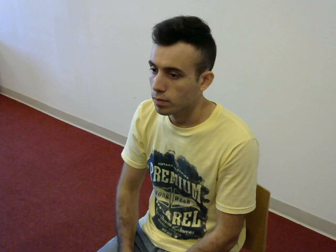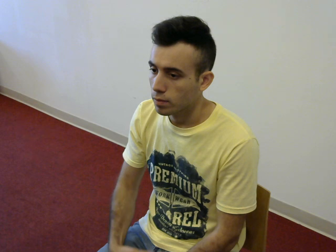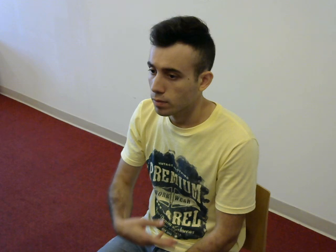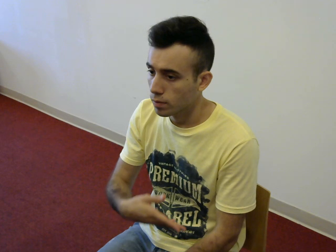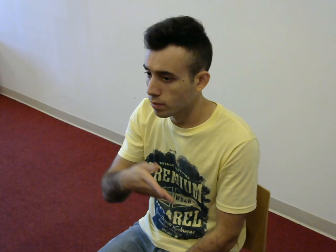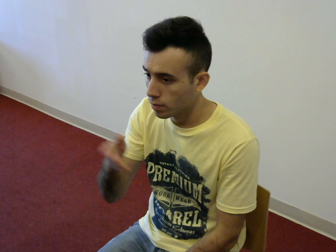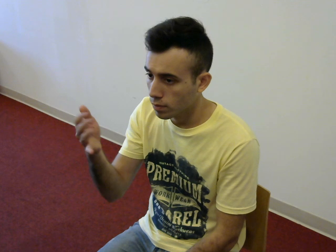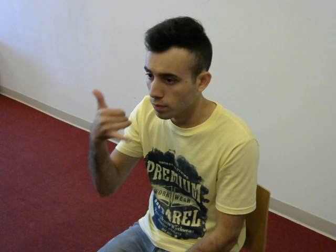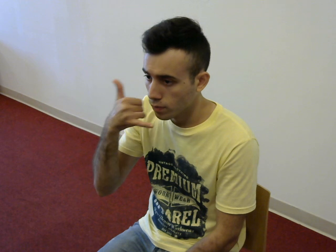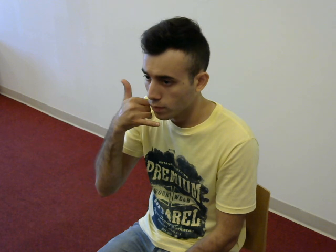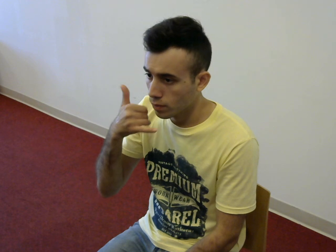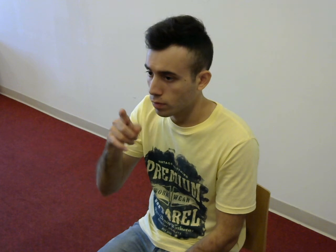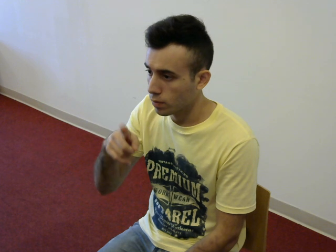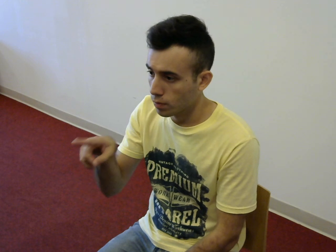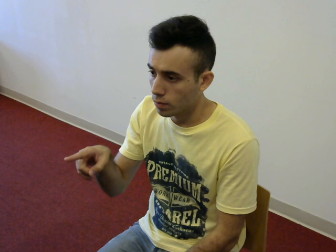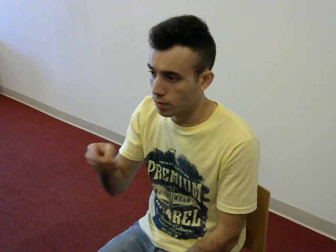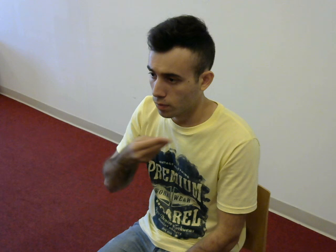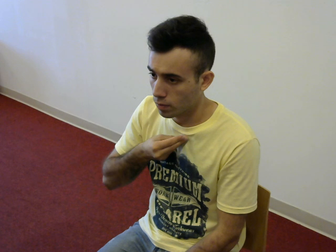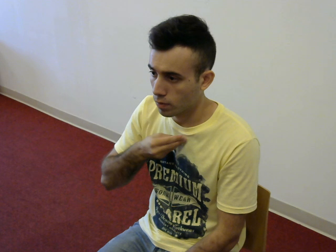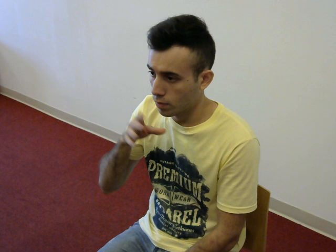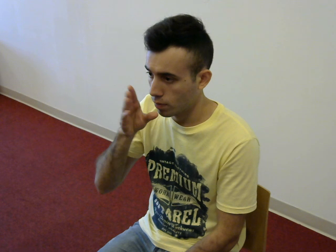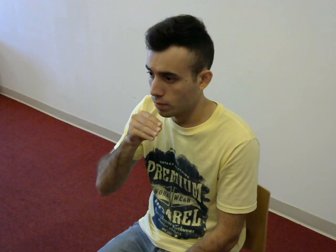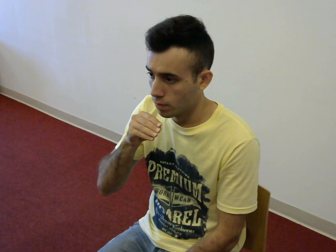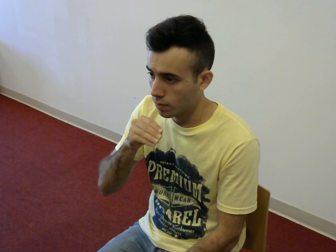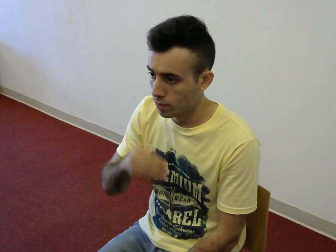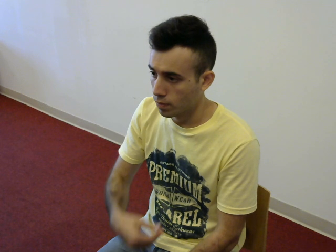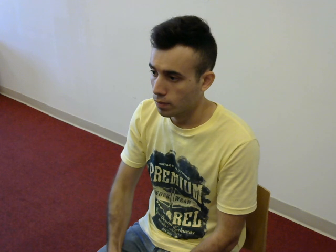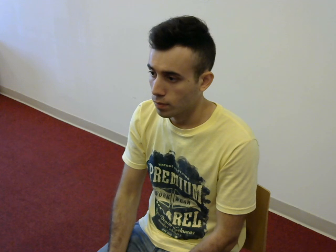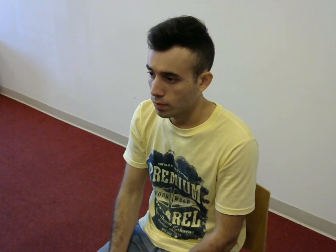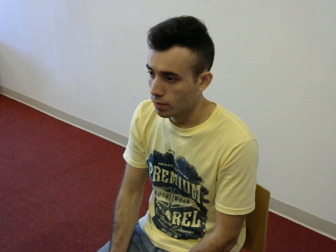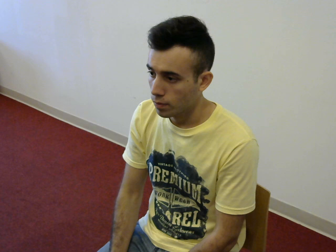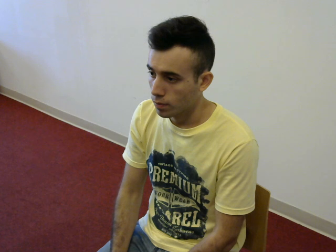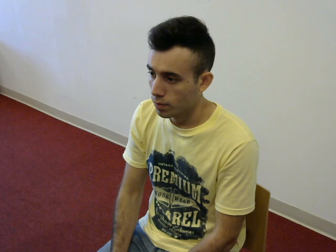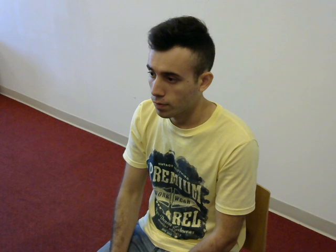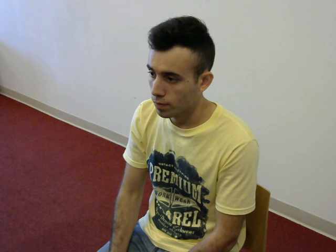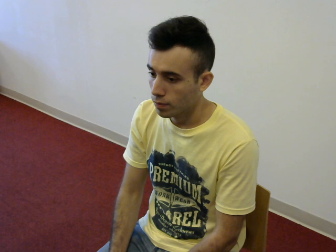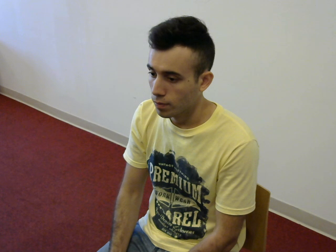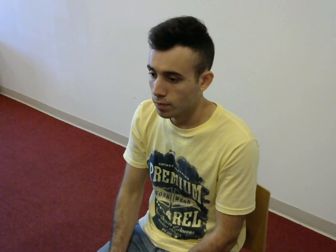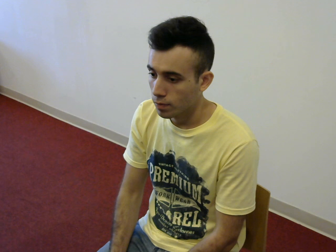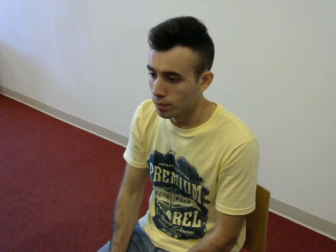Siz telefon nömrənizi verə bilərsinizmi?